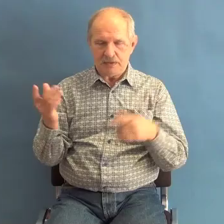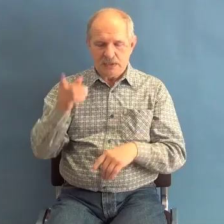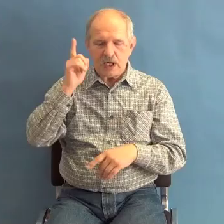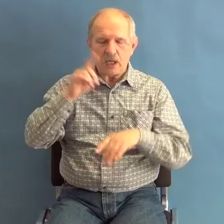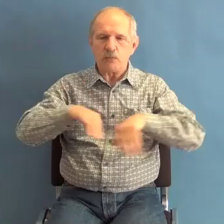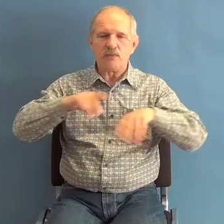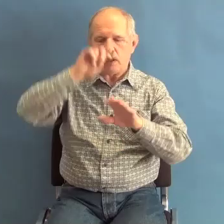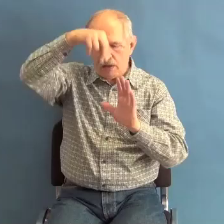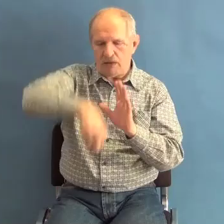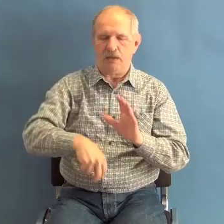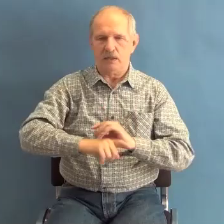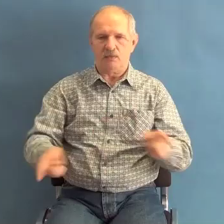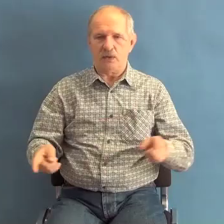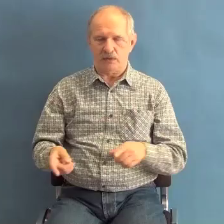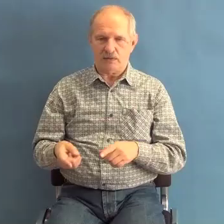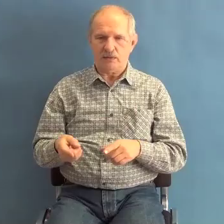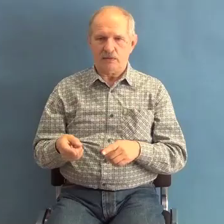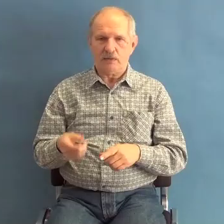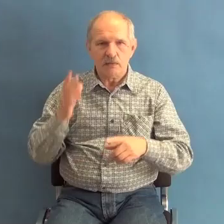Zakaz pływania i wskakiwania do wody.